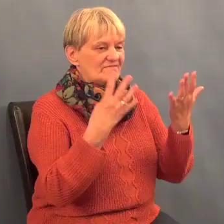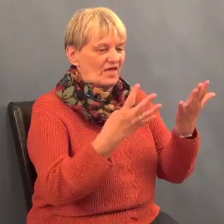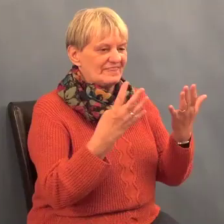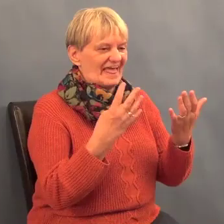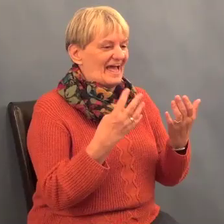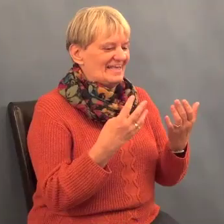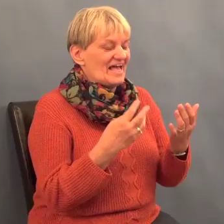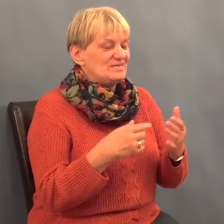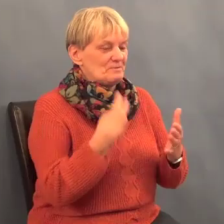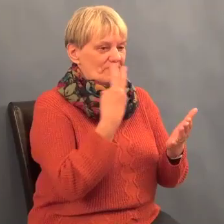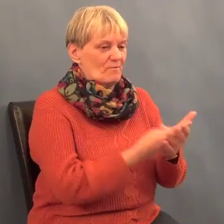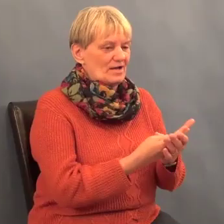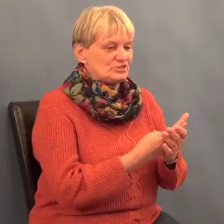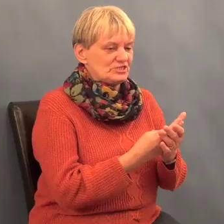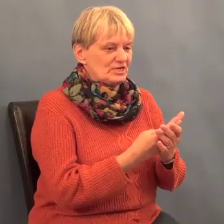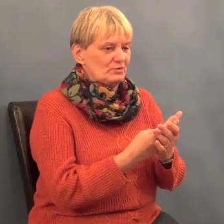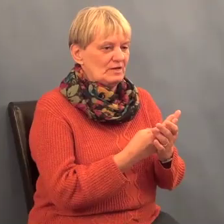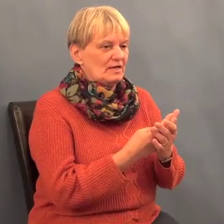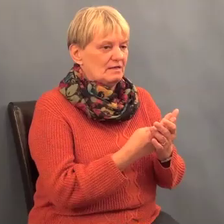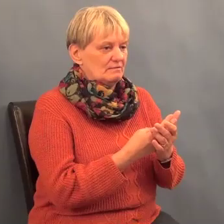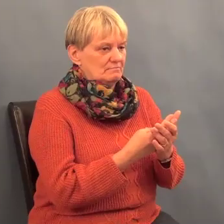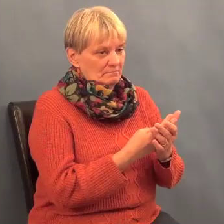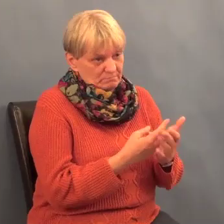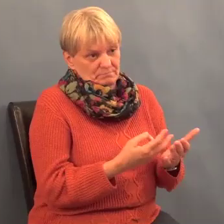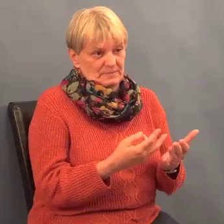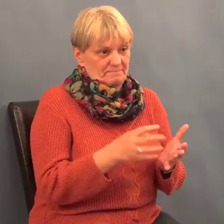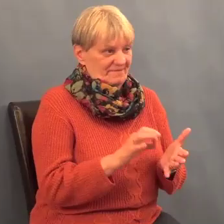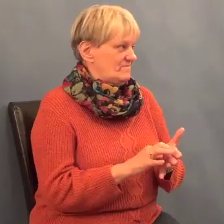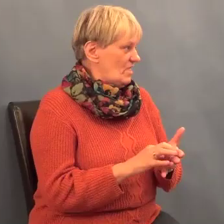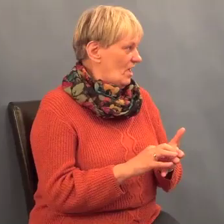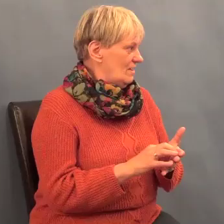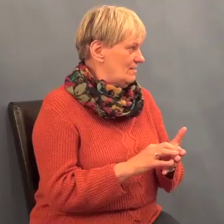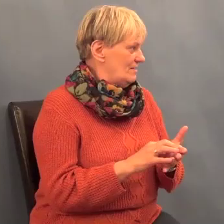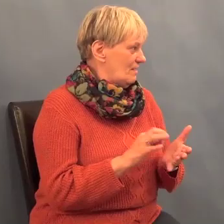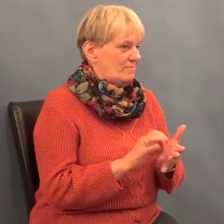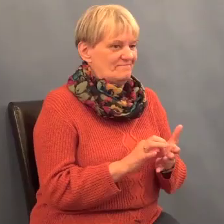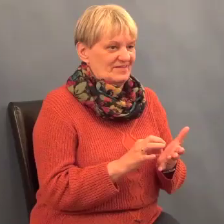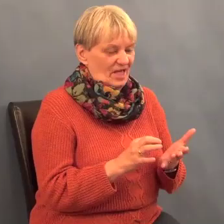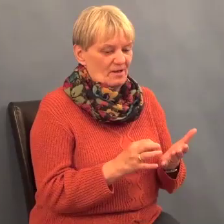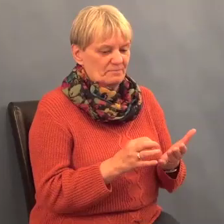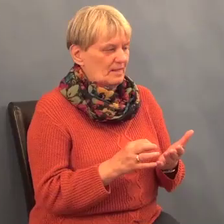O dziewiątej... położył...na pewno, na pewno...